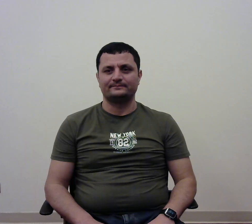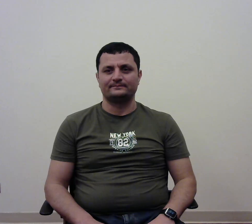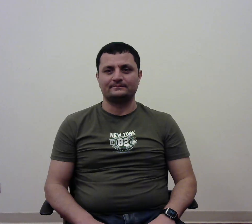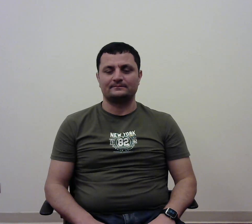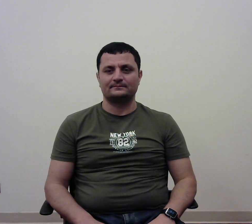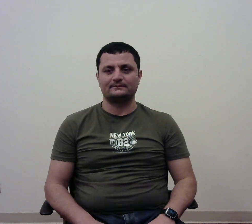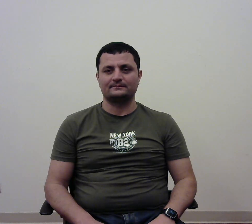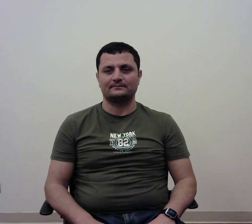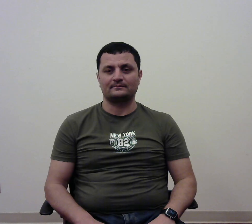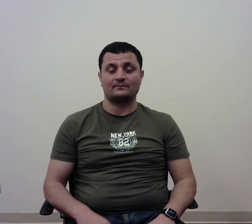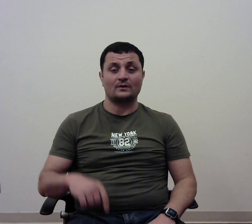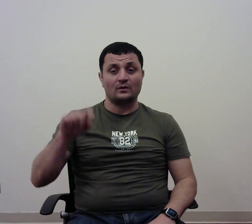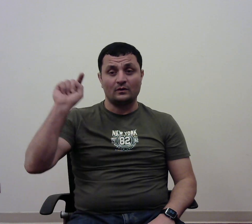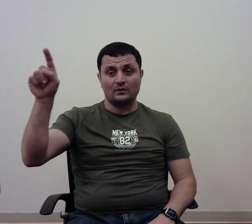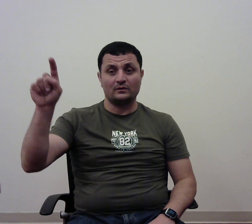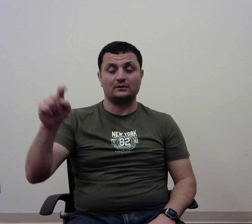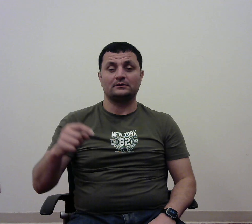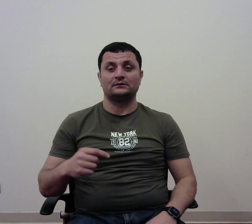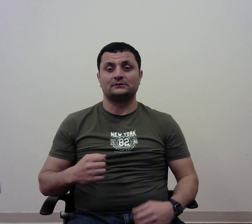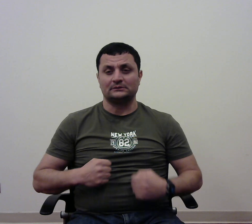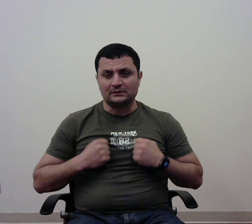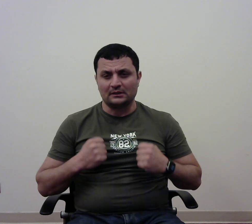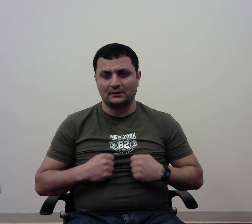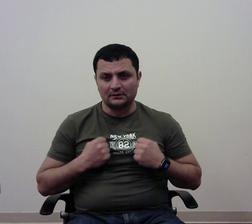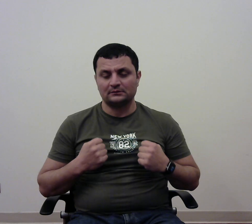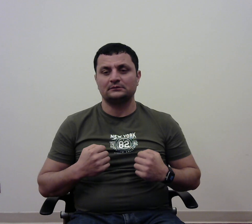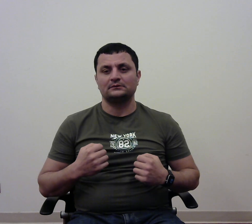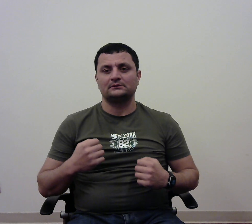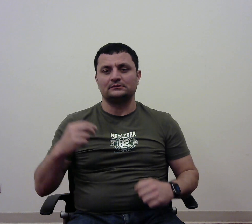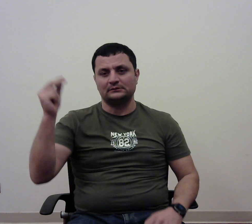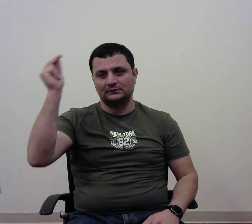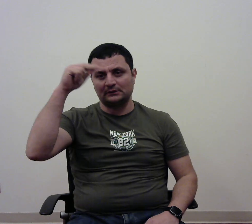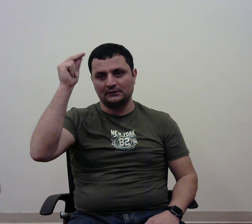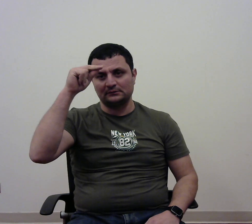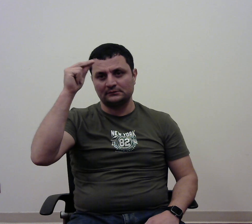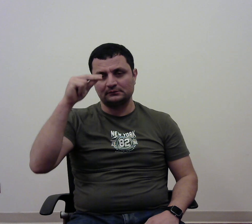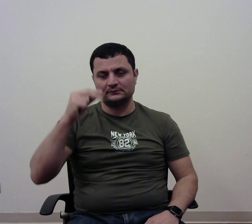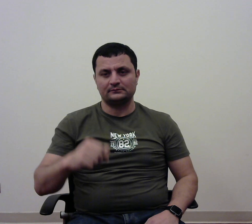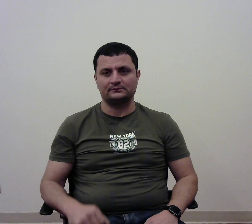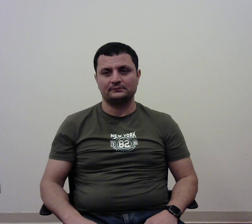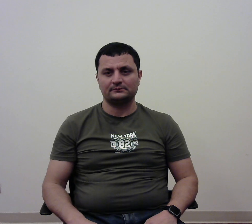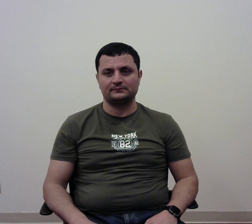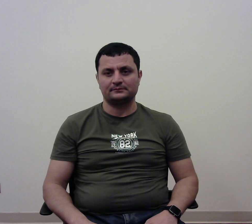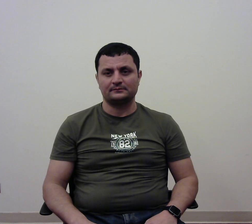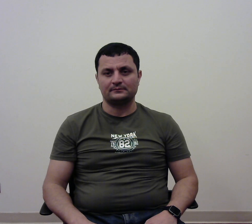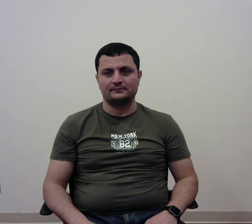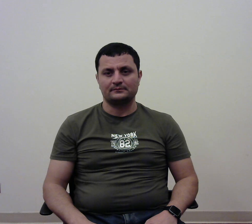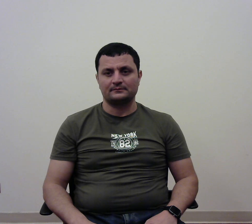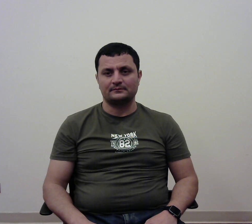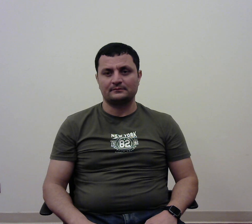O çalışqan şagirddir